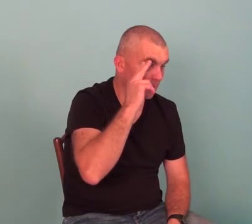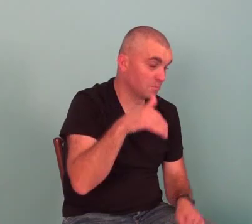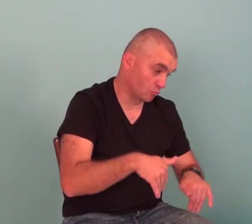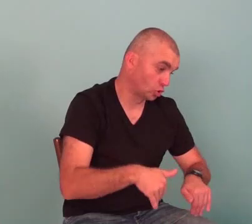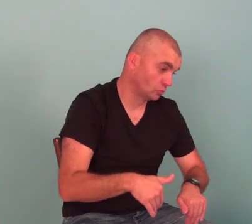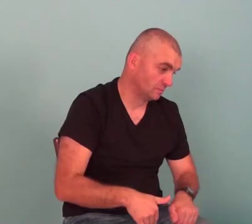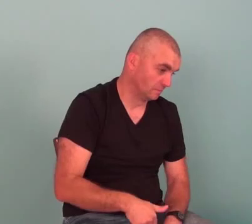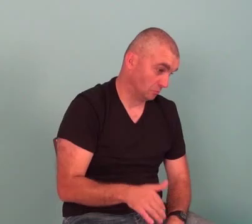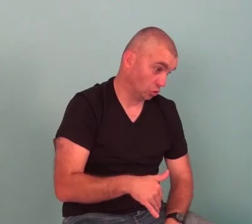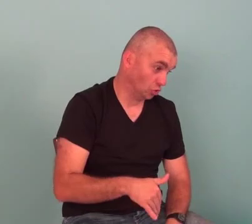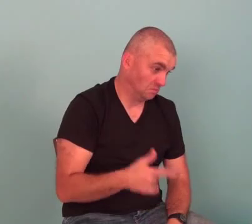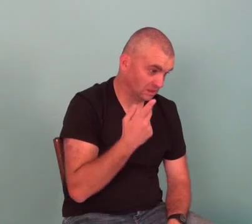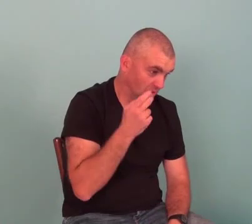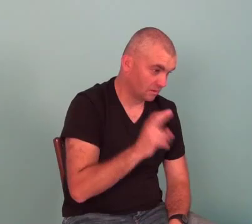Może... myślę, że tak.